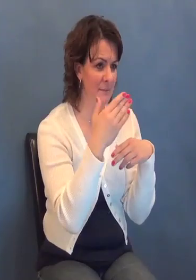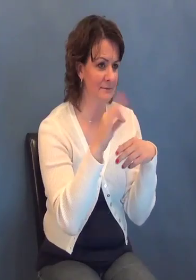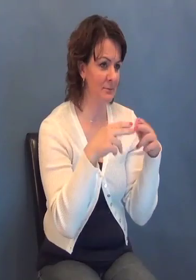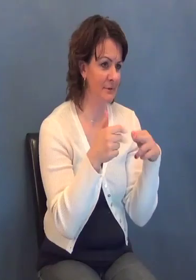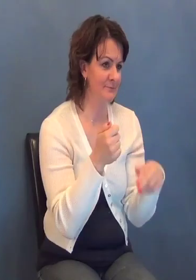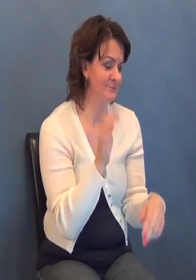Umawiamy się SMS-em.